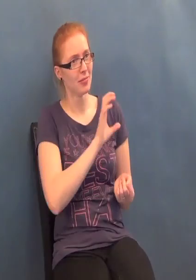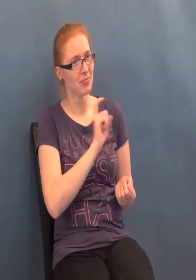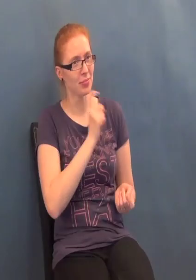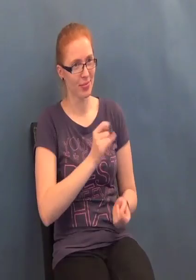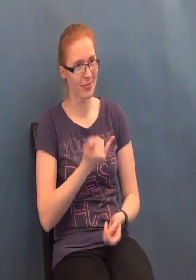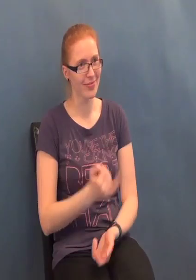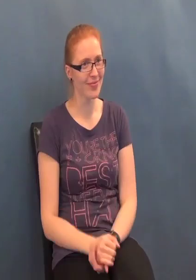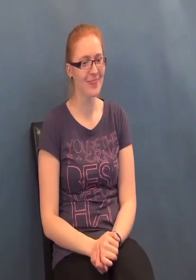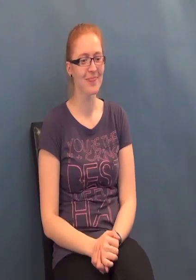Popatrzysz na to z niedowierzaniem, tak?